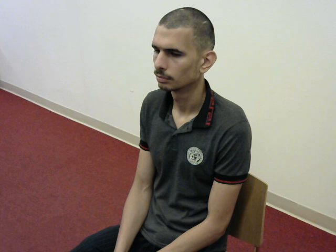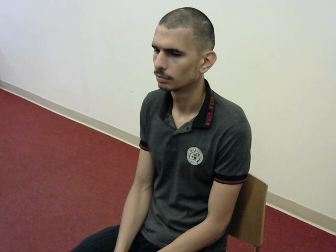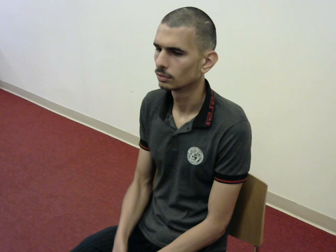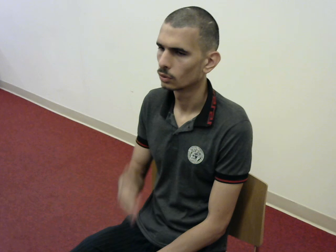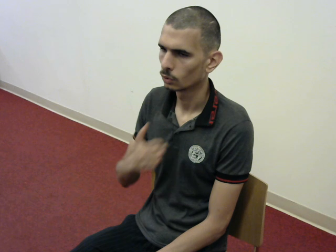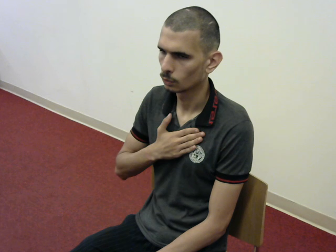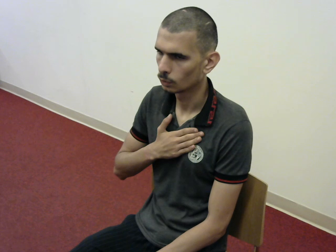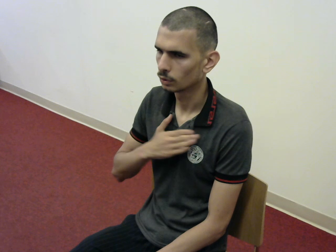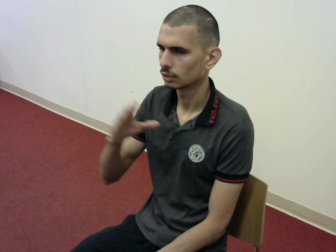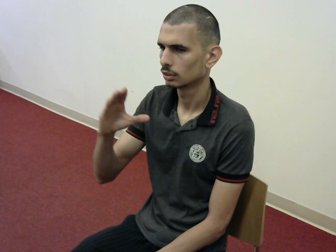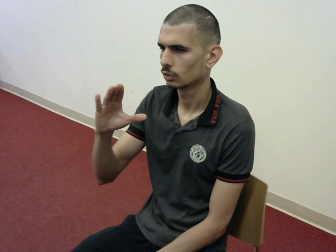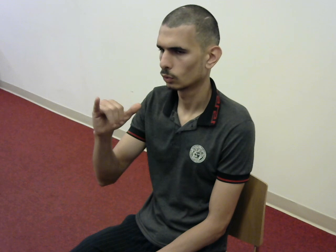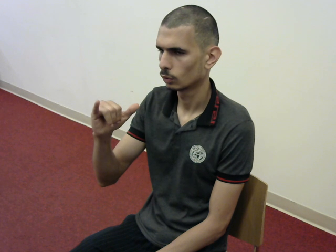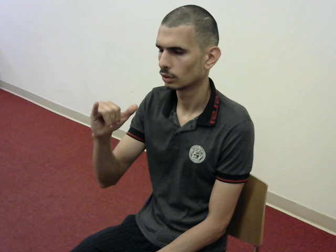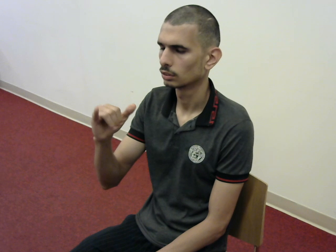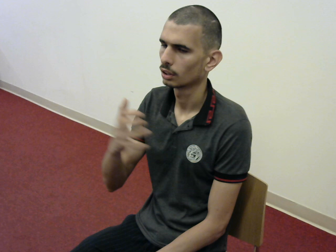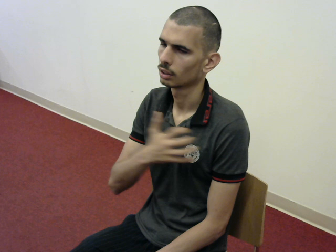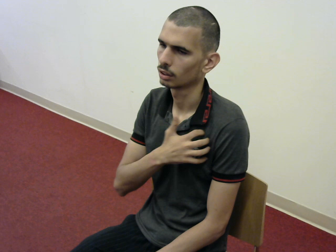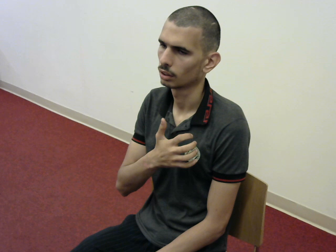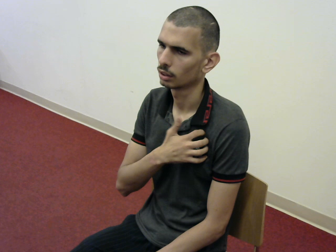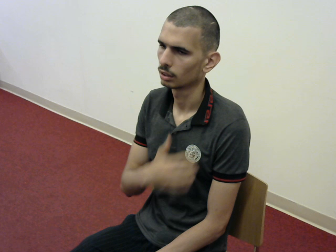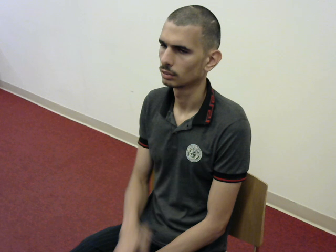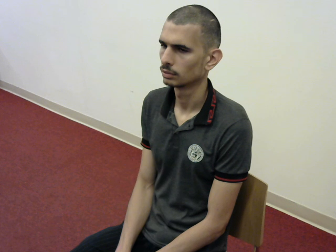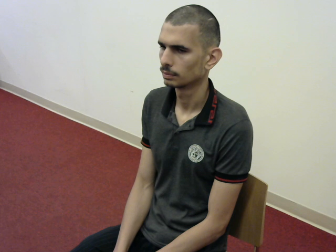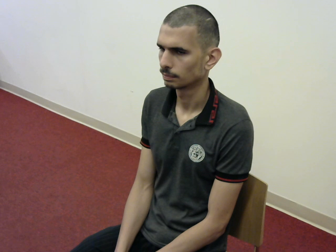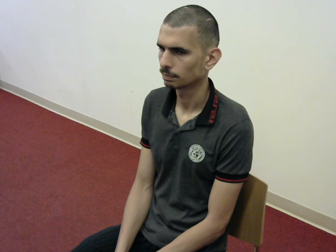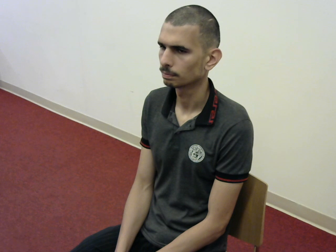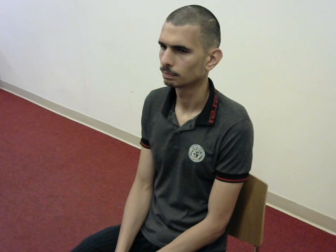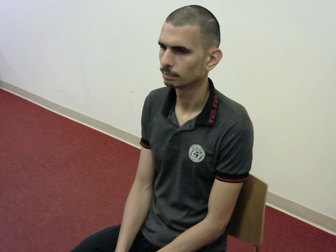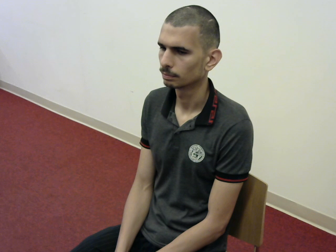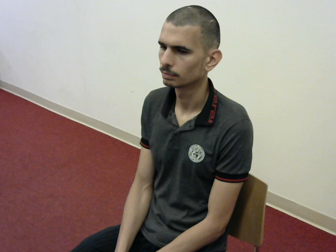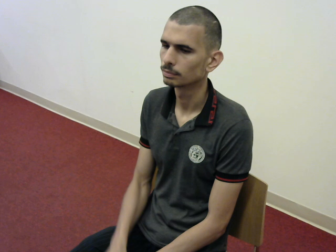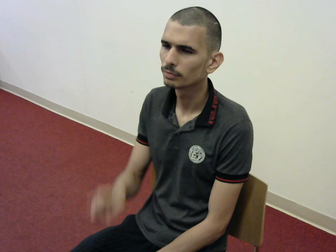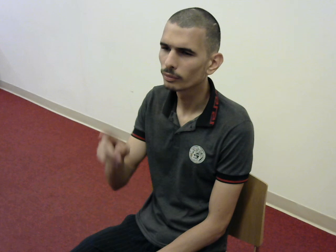Mən su istəyirəm